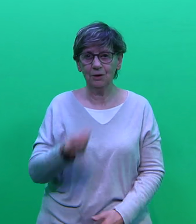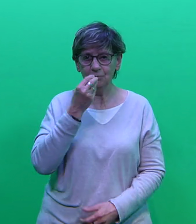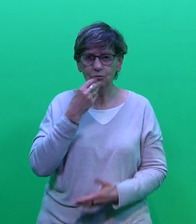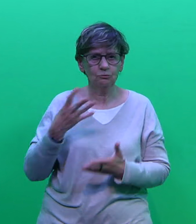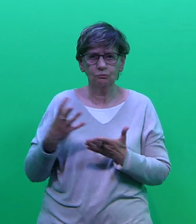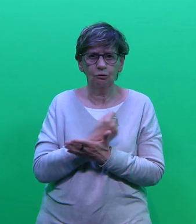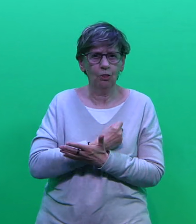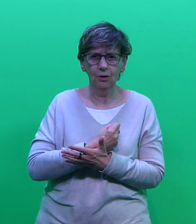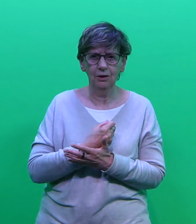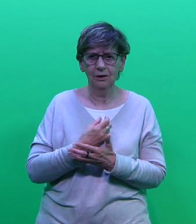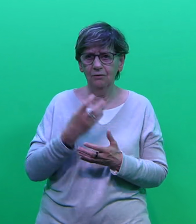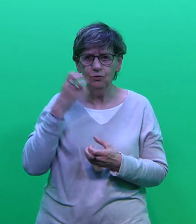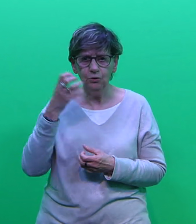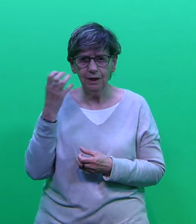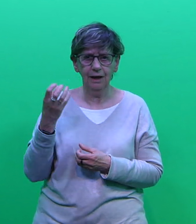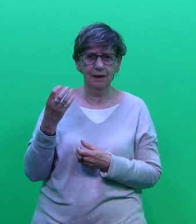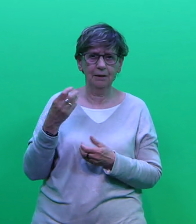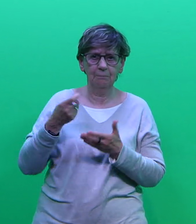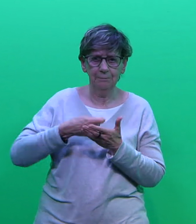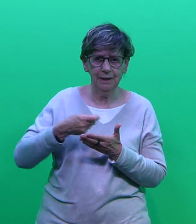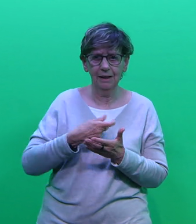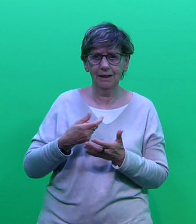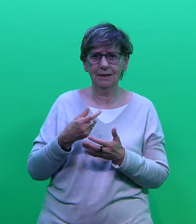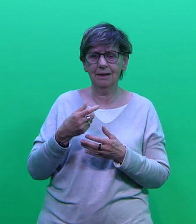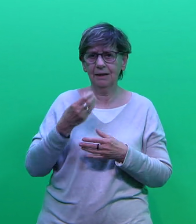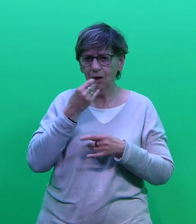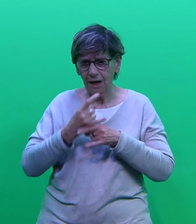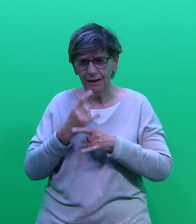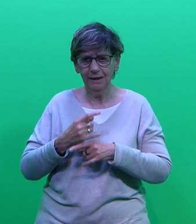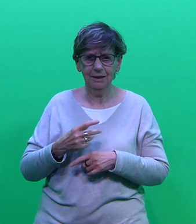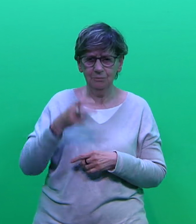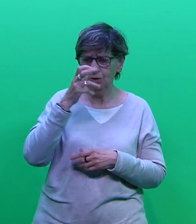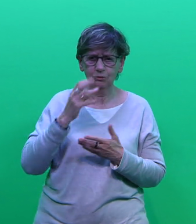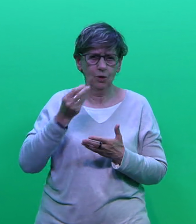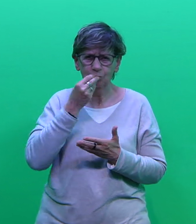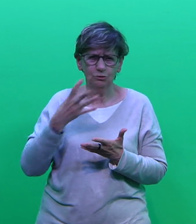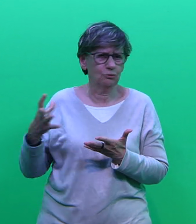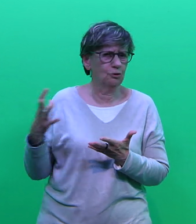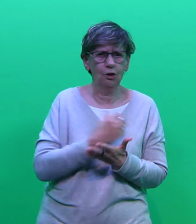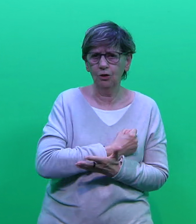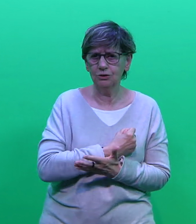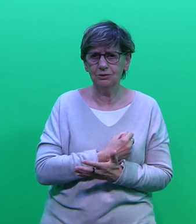Menja de tot: fruita, farinetes, carn, pollastre... menja de tot!